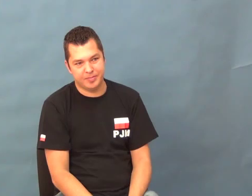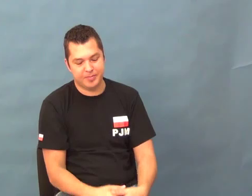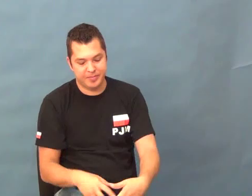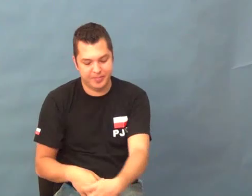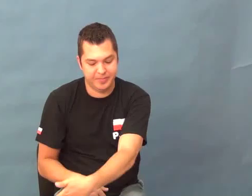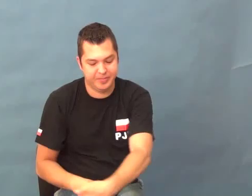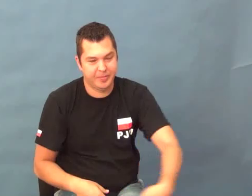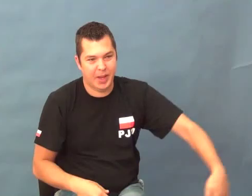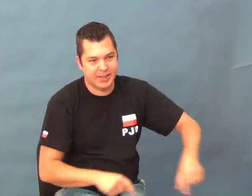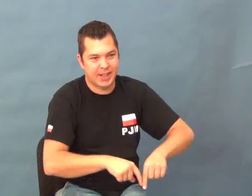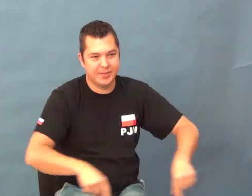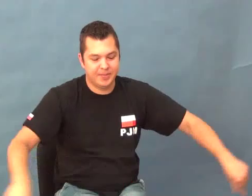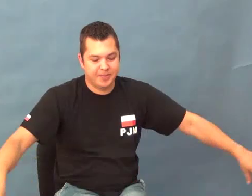Krawędź.